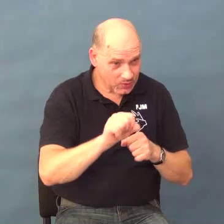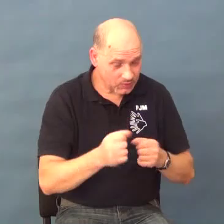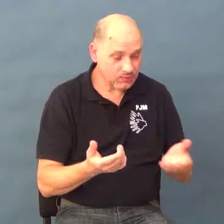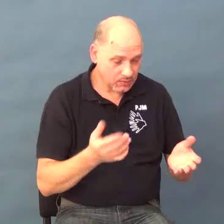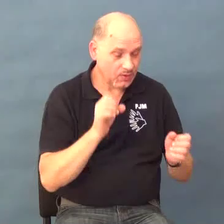OK.